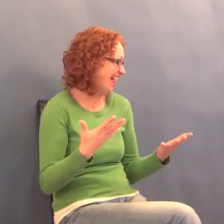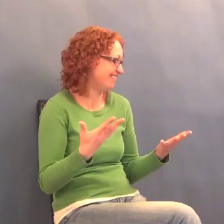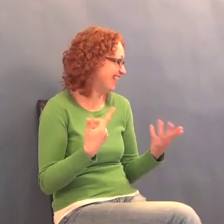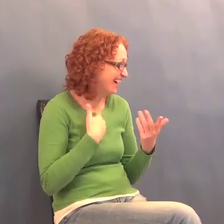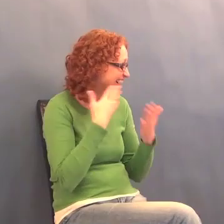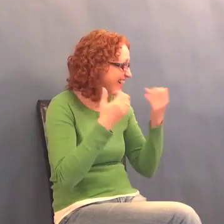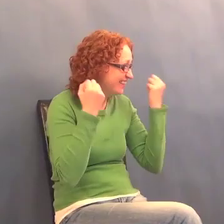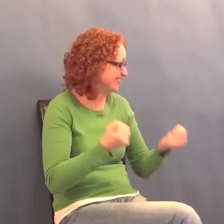Nie wiem!